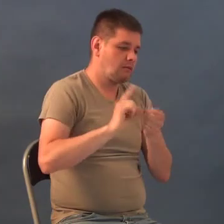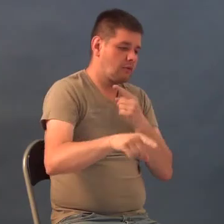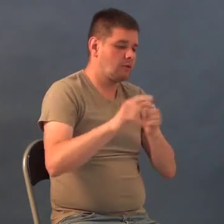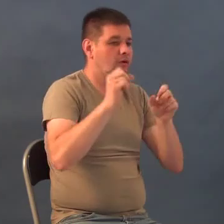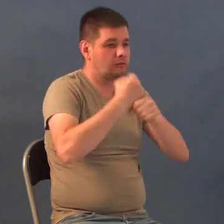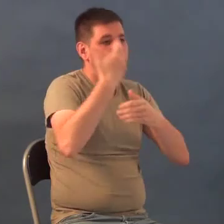A po?